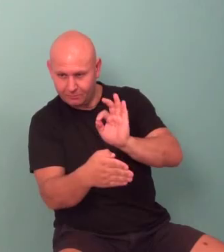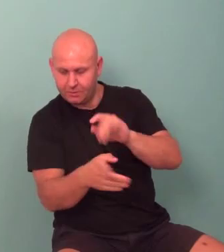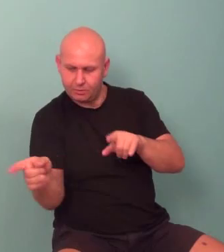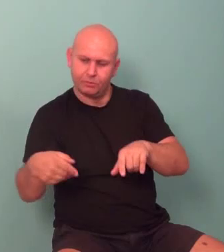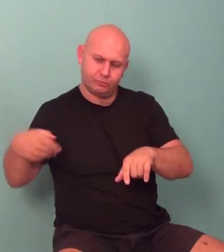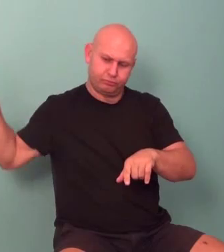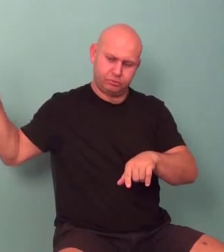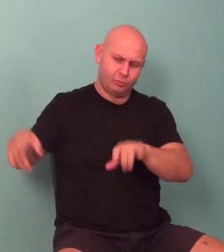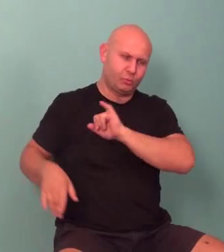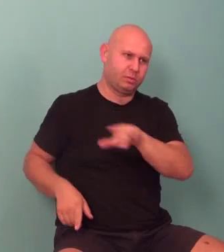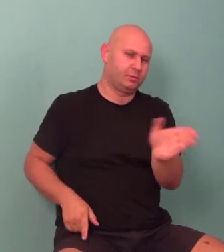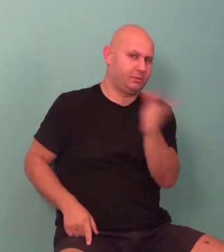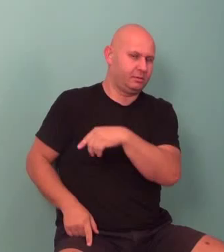Chaplin odsyła chłopca.